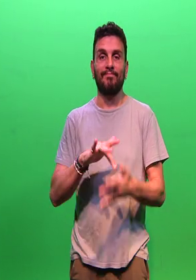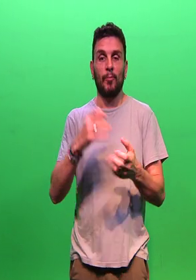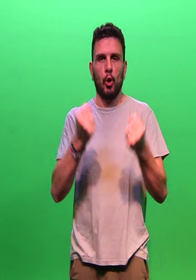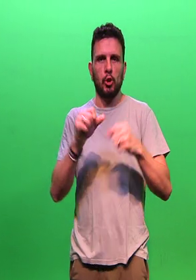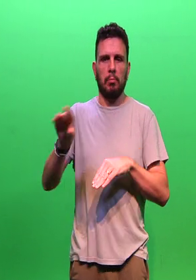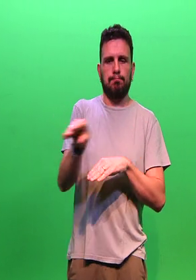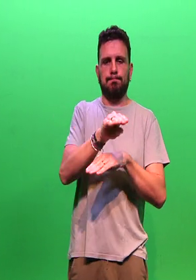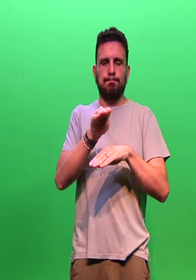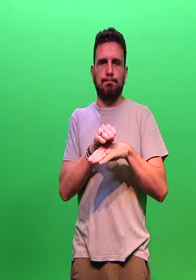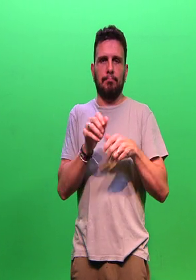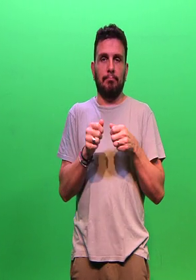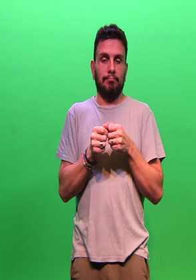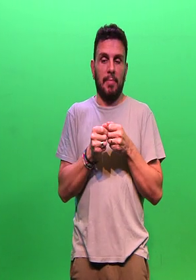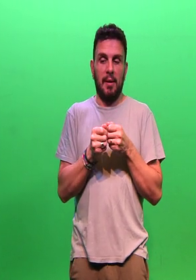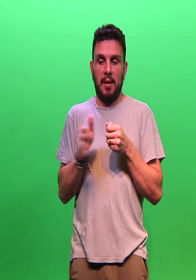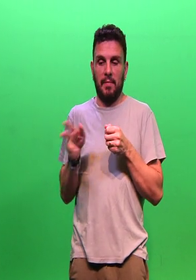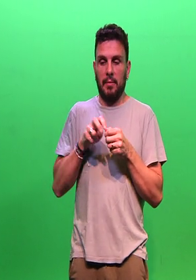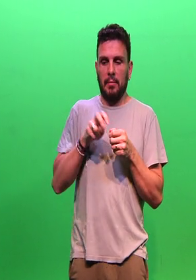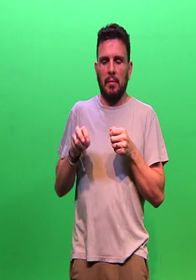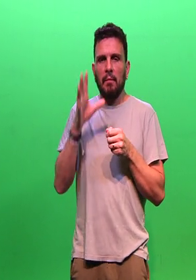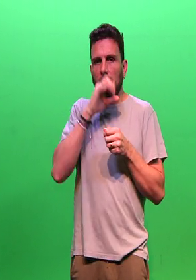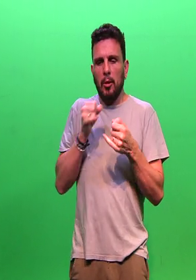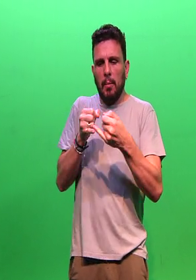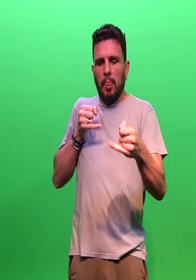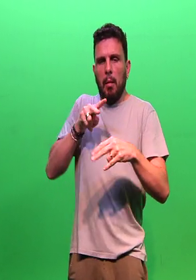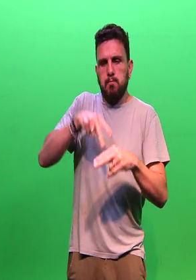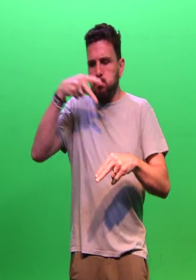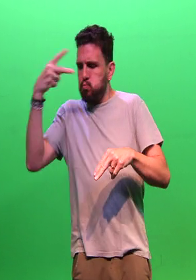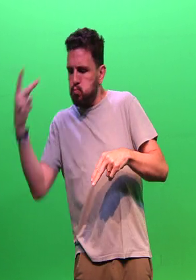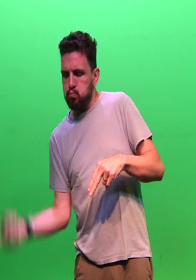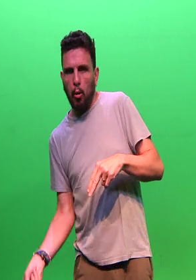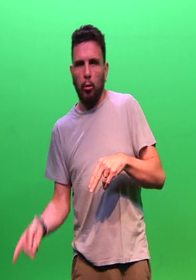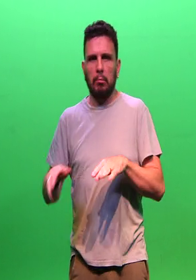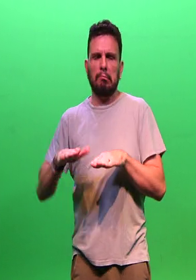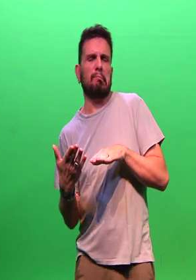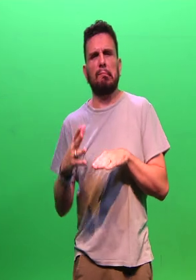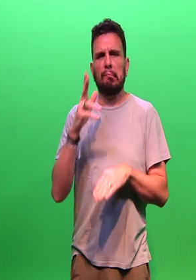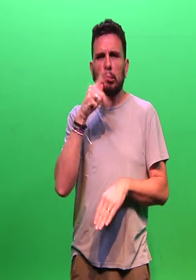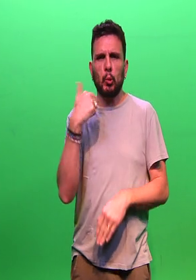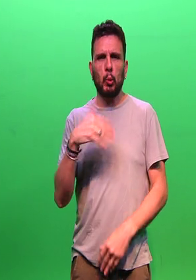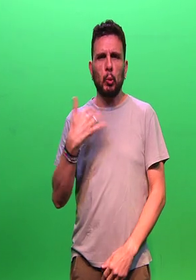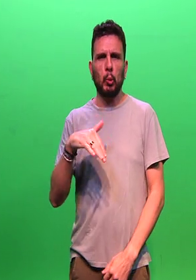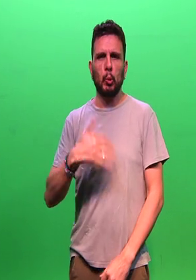Vaig aparcar el cotxe, i quan vaig voler sortir per la porta del copilot, vaig obrir la porta, vaig posar el peu malament i vaig caure.